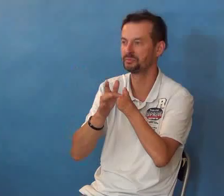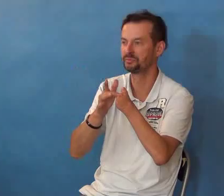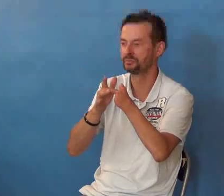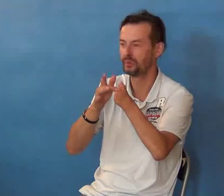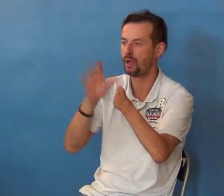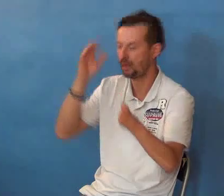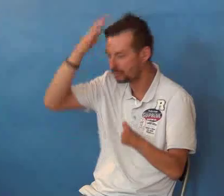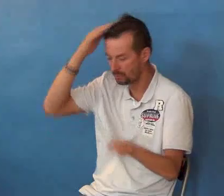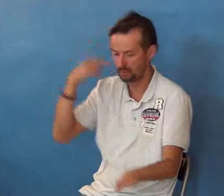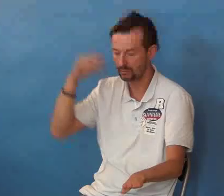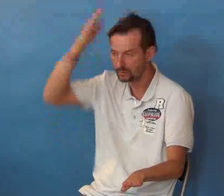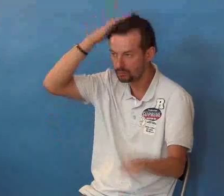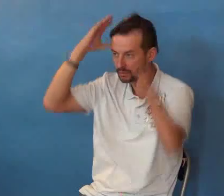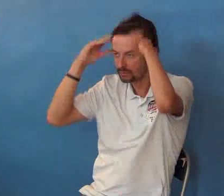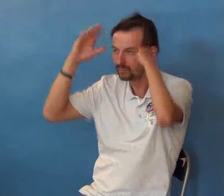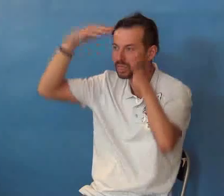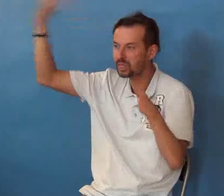Zauważa leżącą czapkę, która upadła.